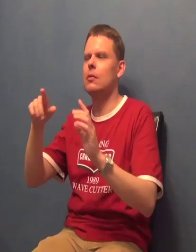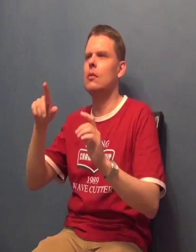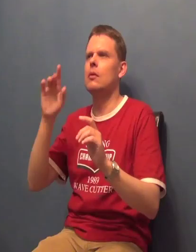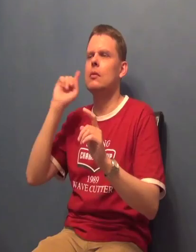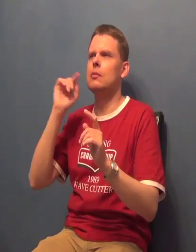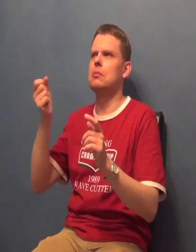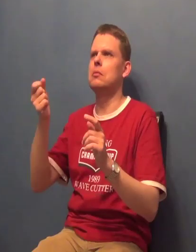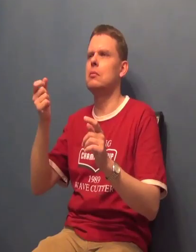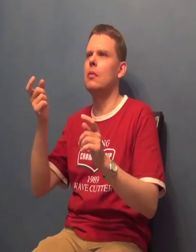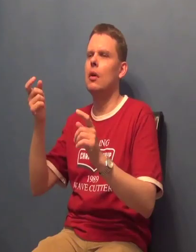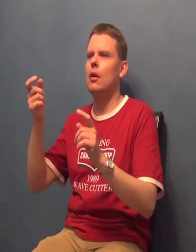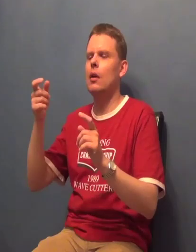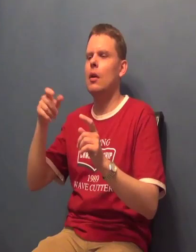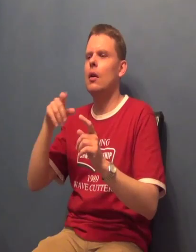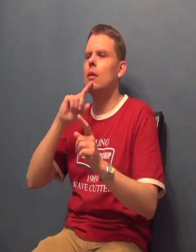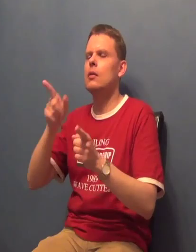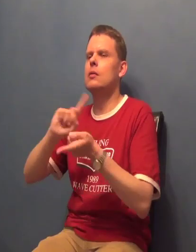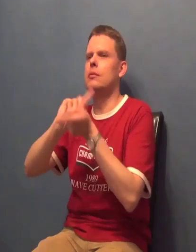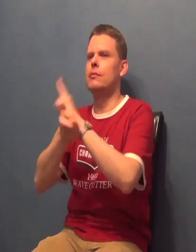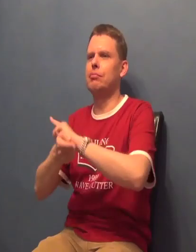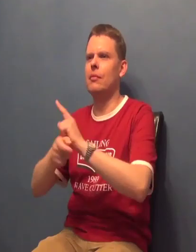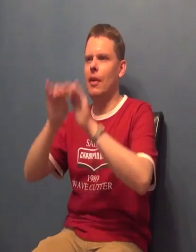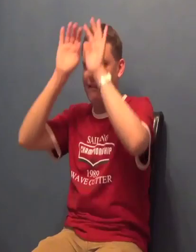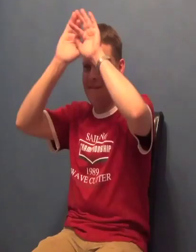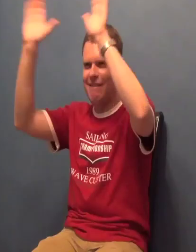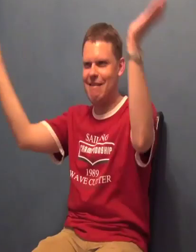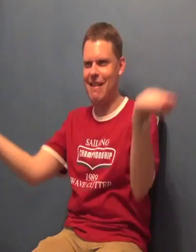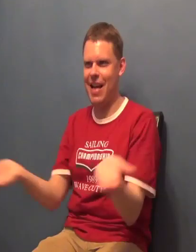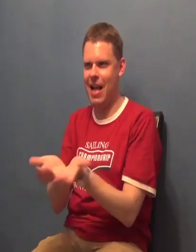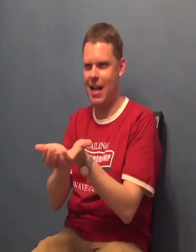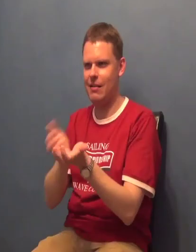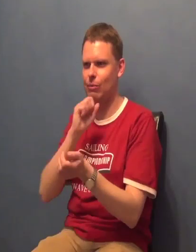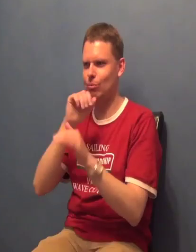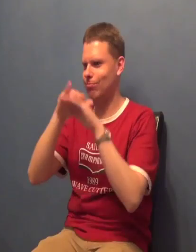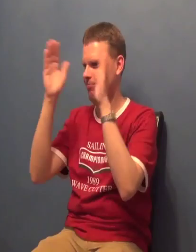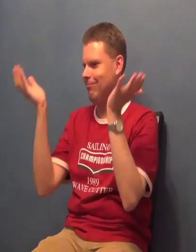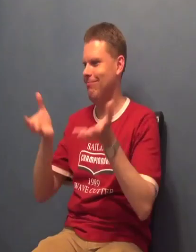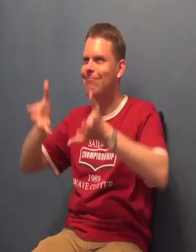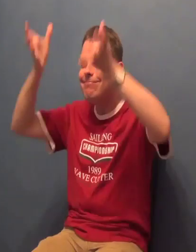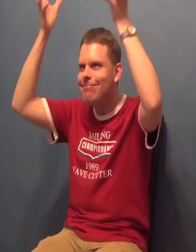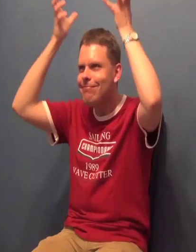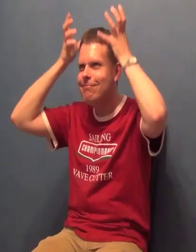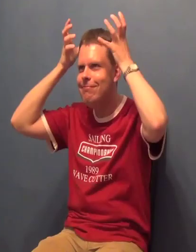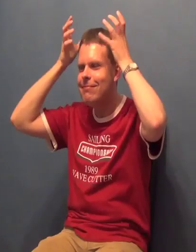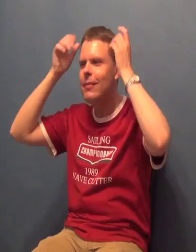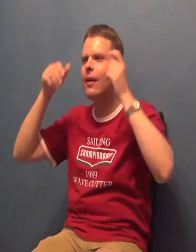Chłopiec zastanawia się, co zrobić... radzi, żeby zamienić jabłko na głowie zamienić na coś bardzo dużego owalnego i postawić to na głowie.